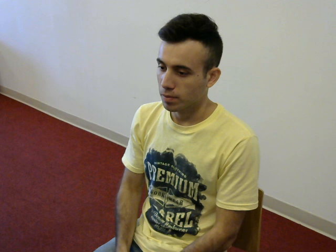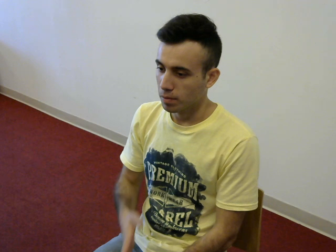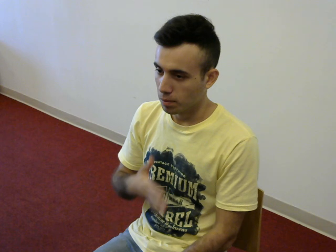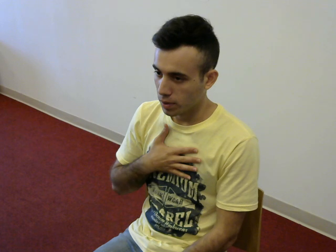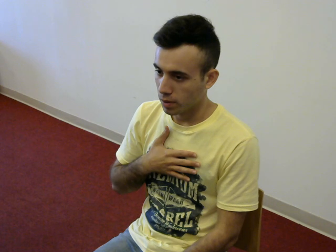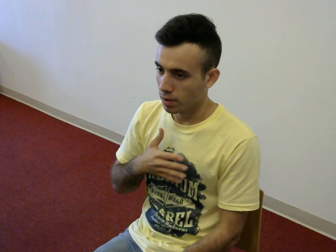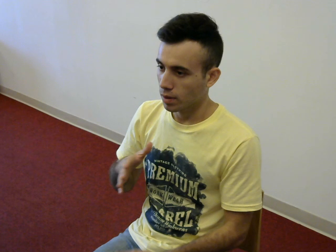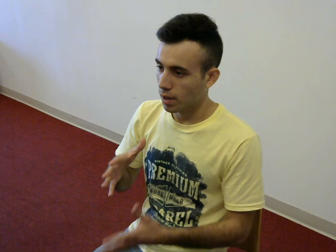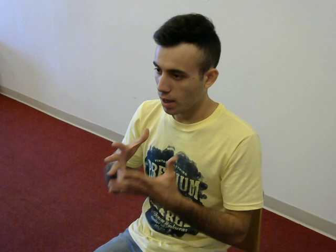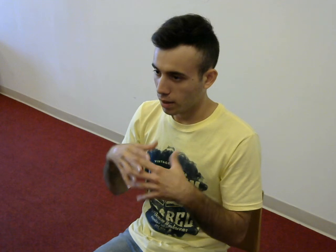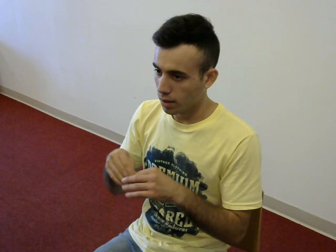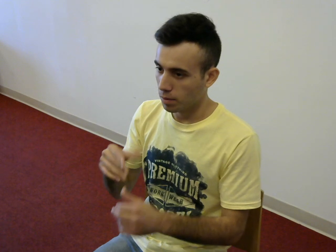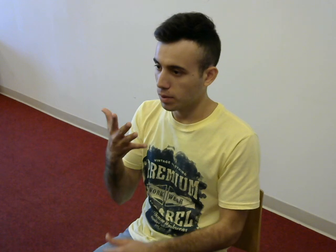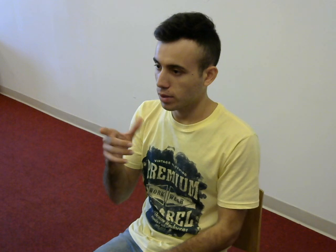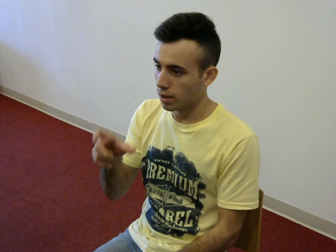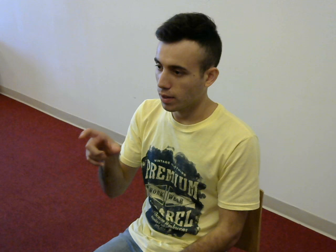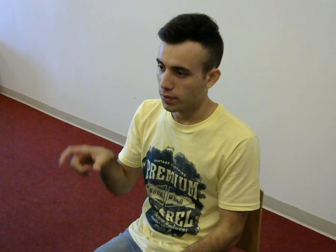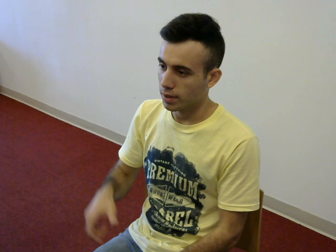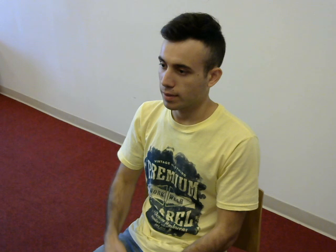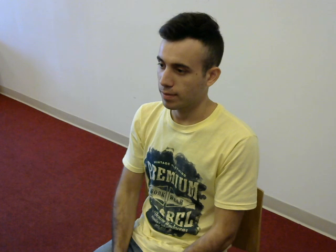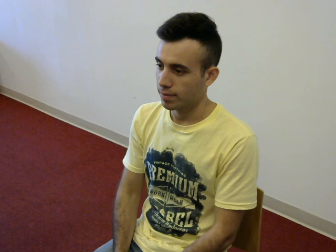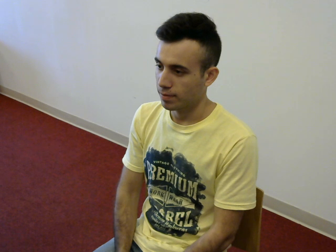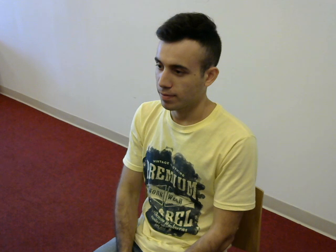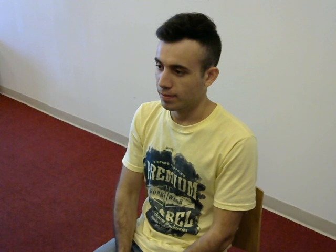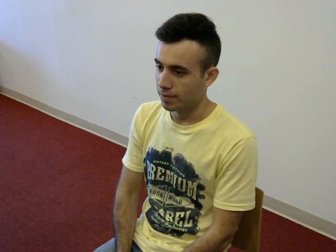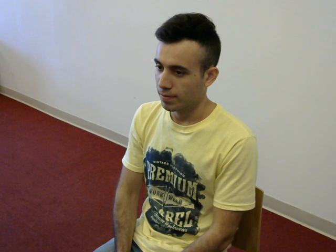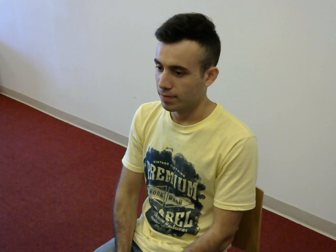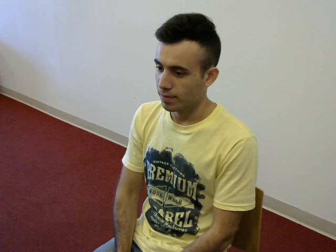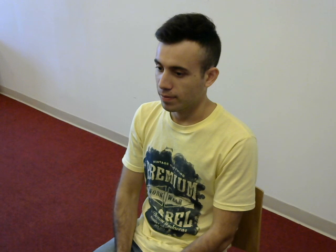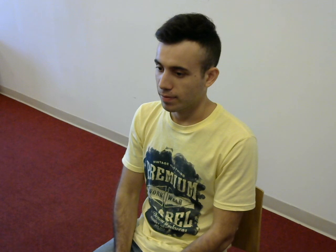Biz ailədə 5 nəfərik